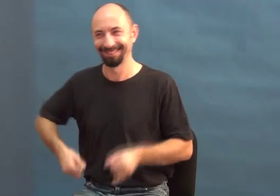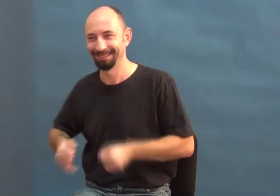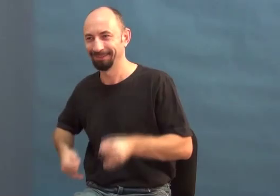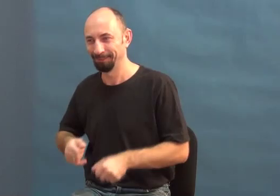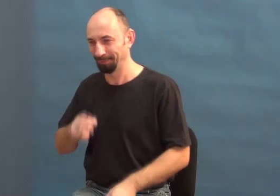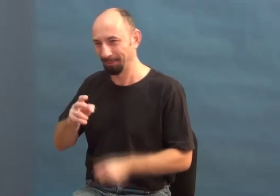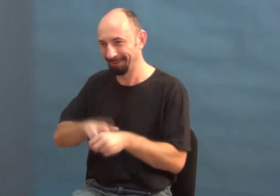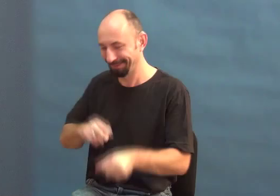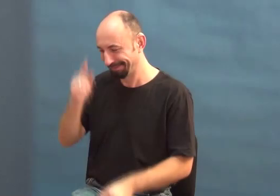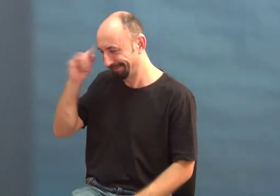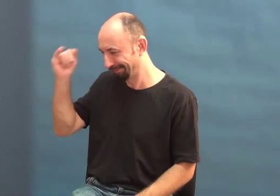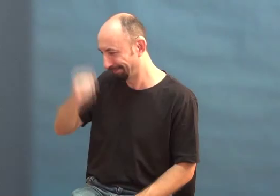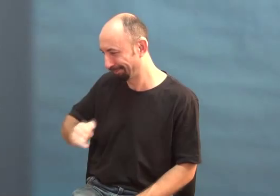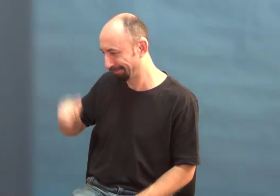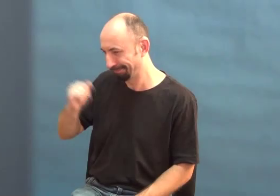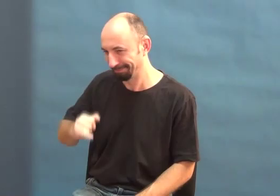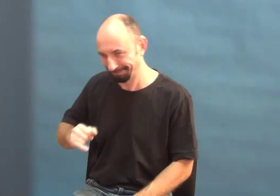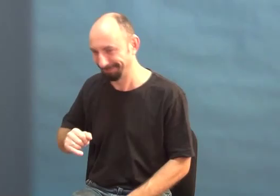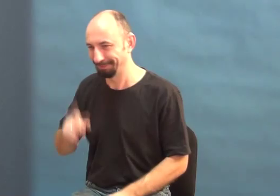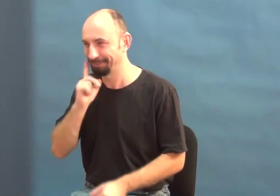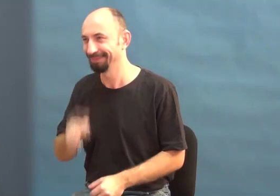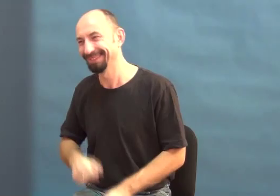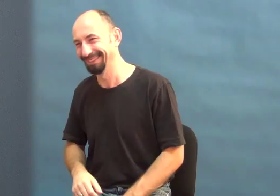Policja zastanawia się o co mu chodzi.